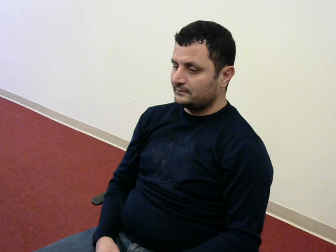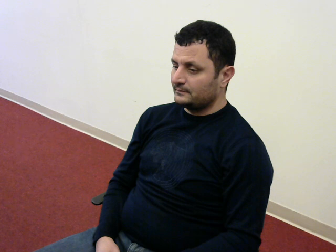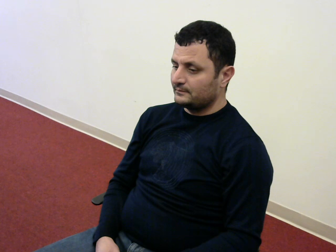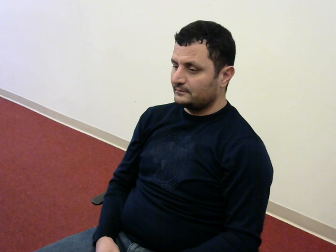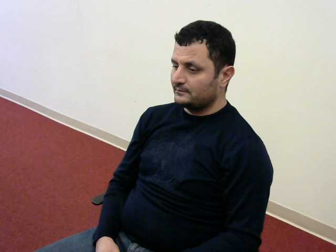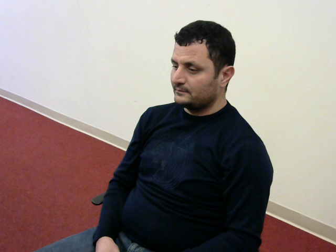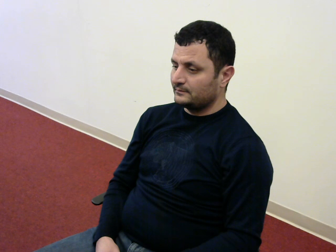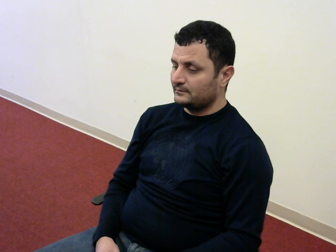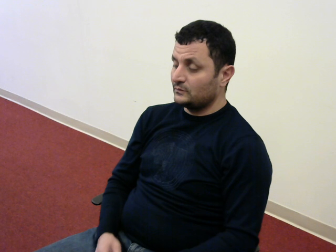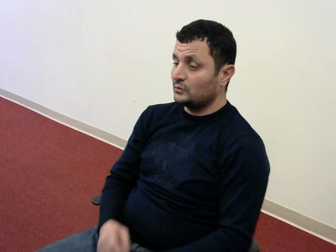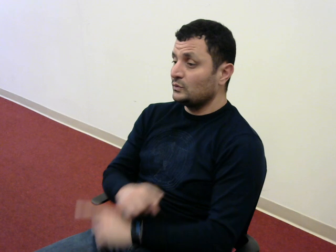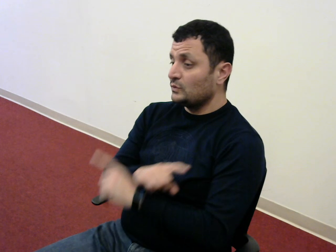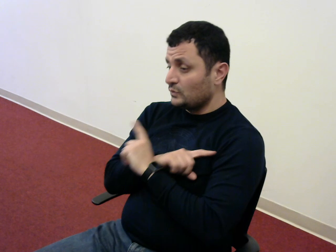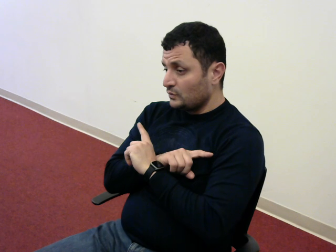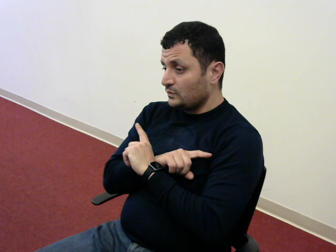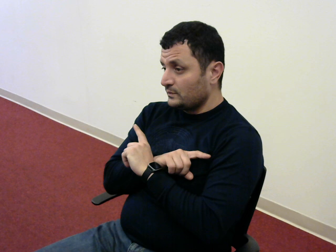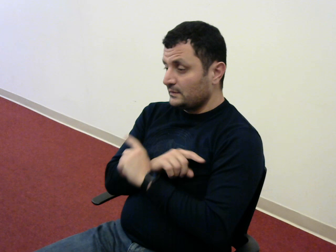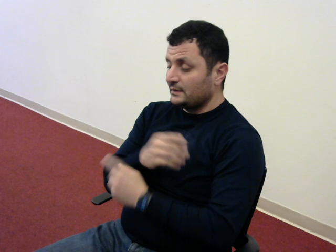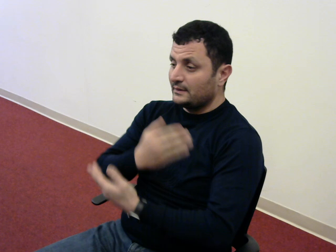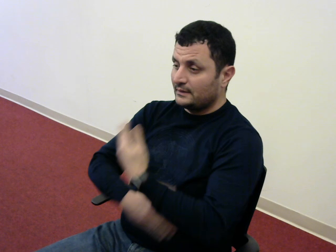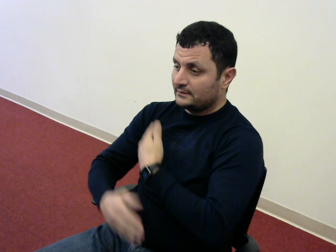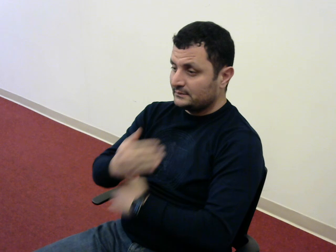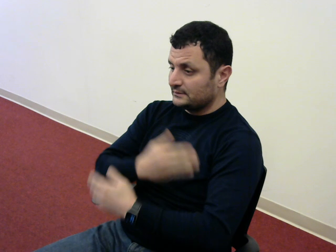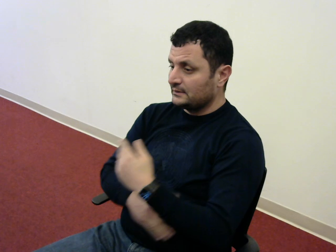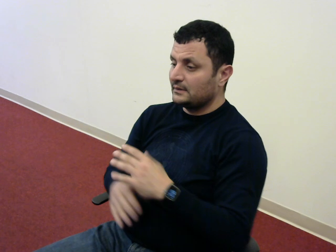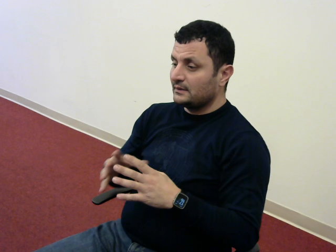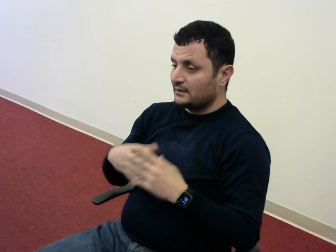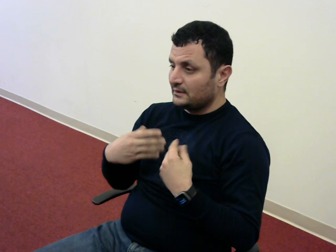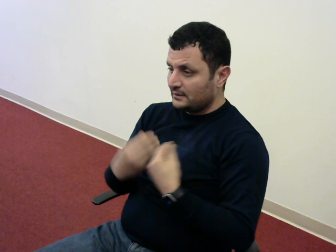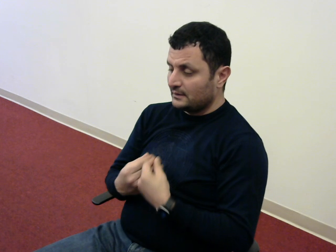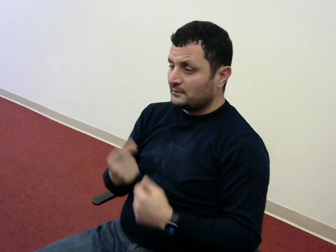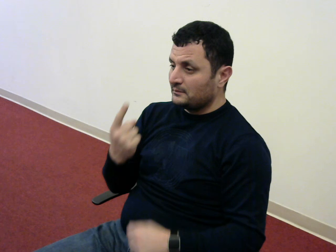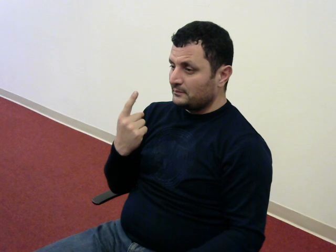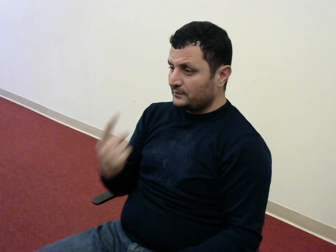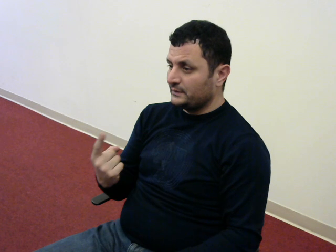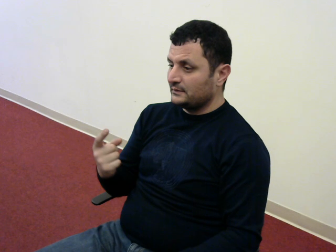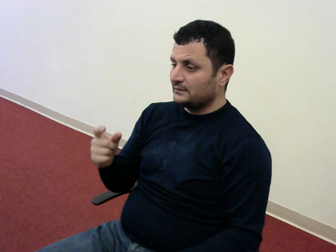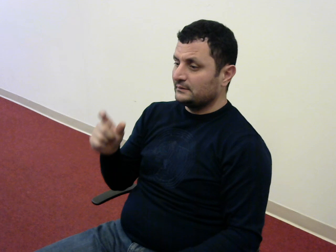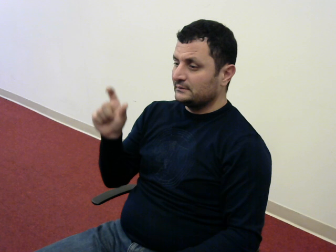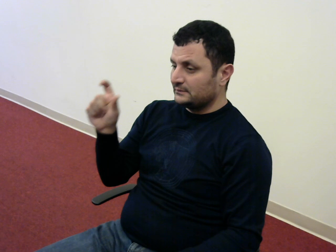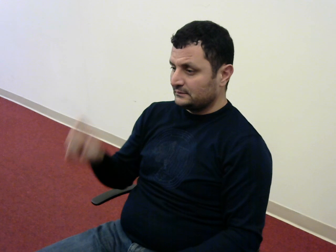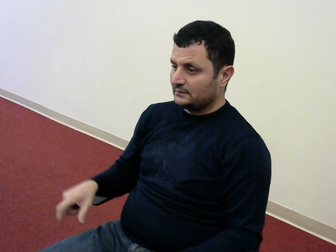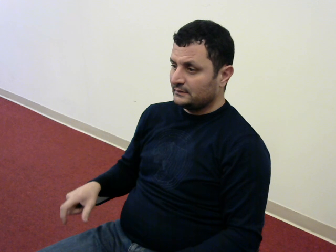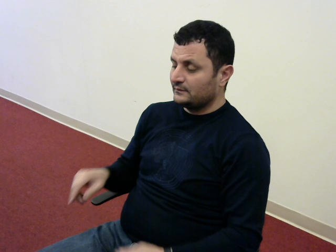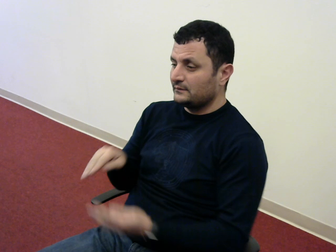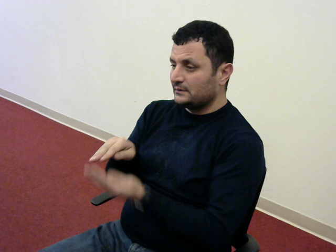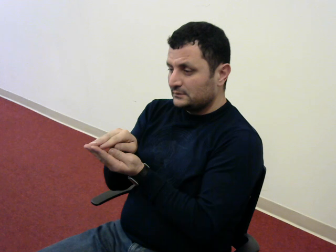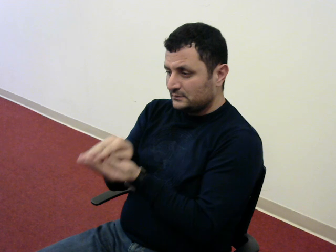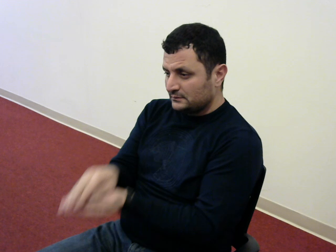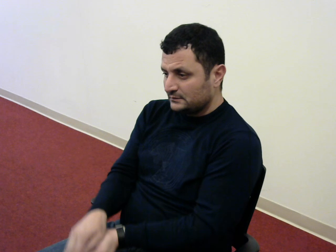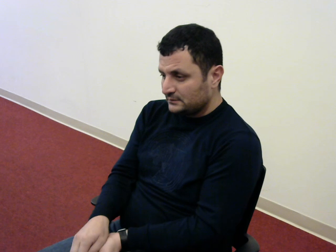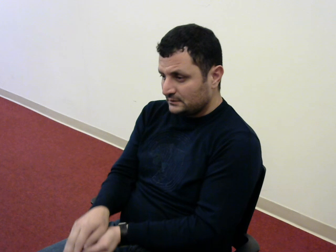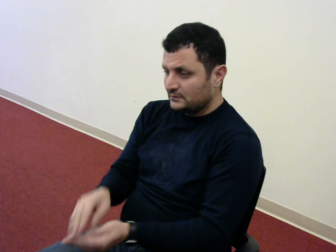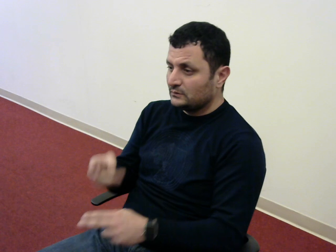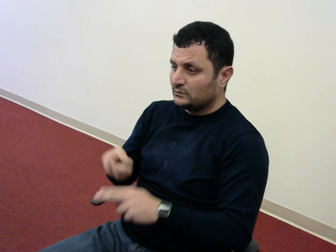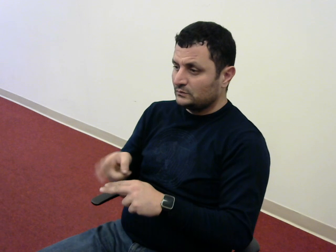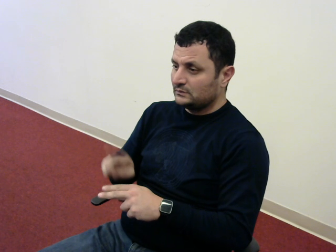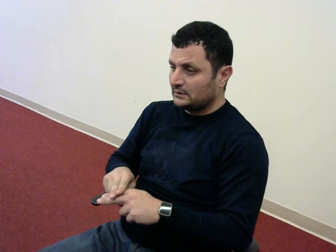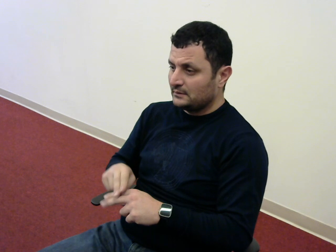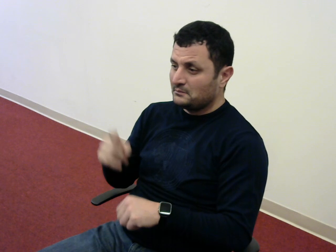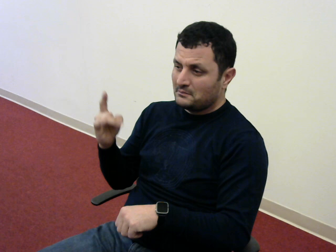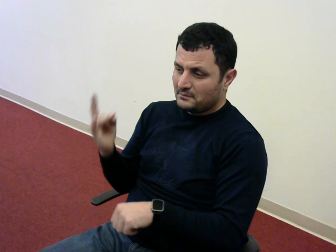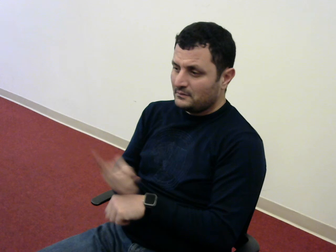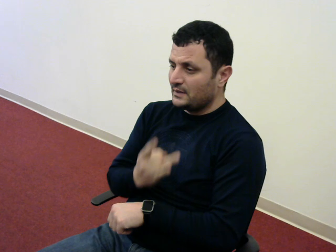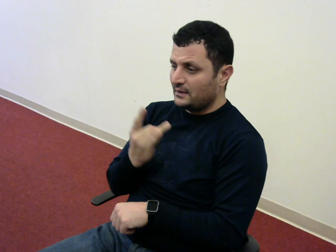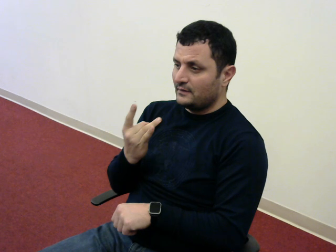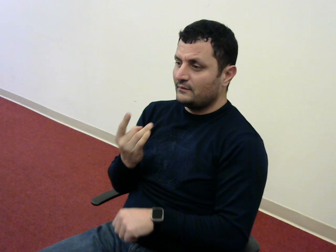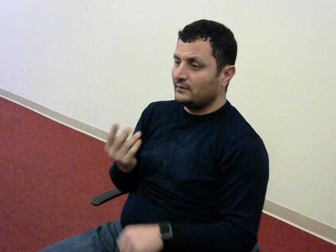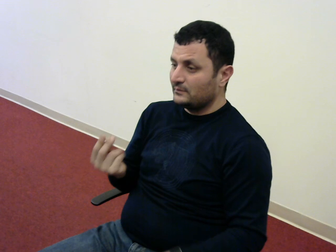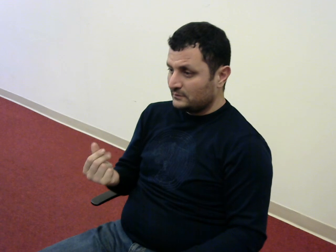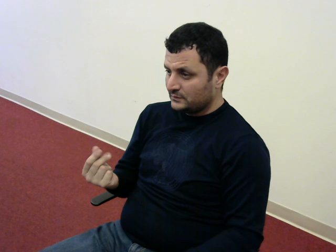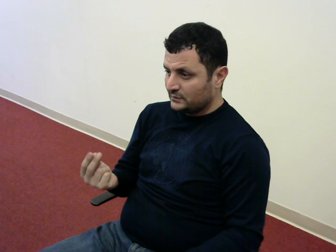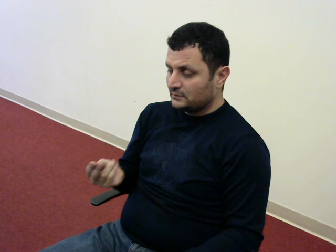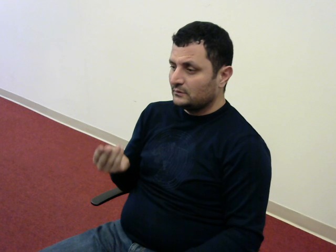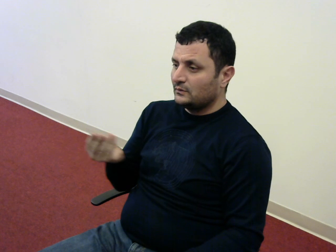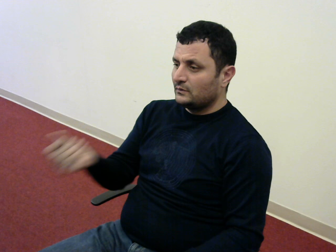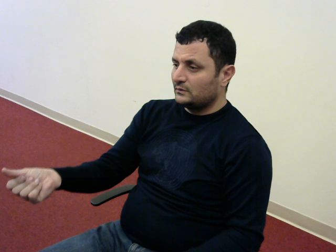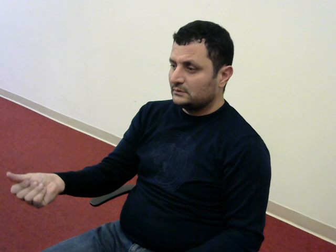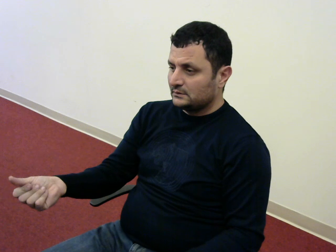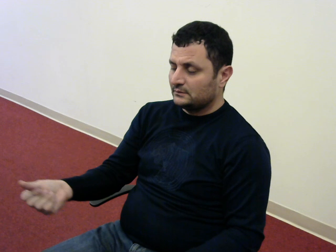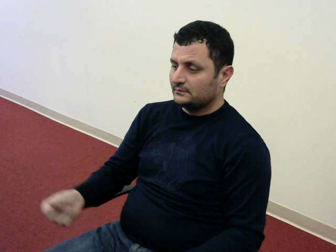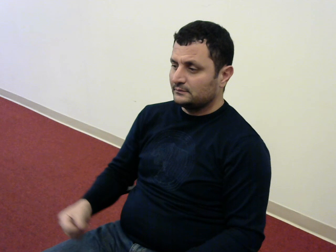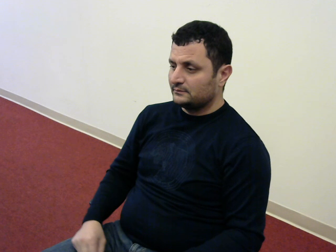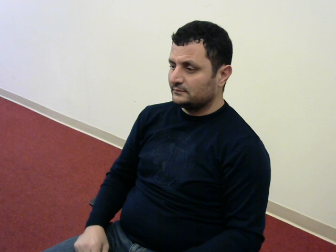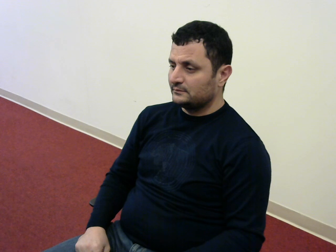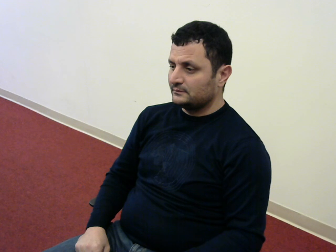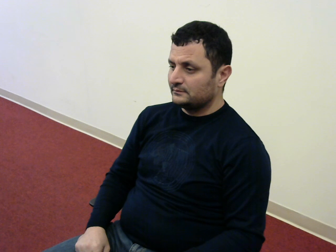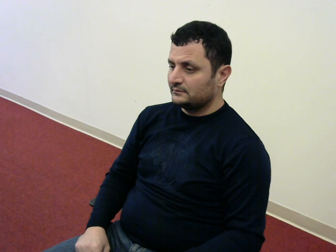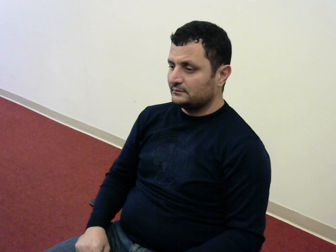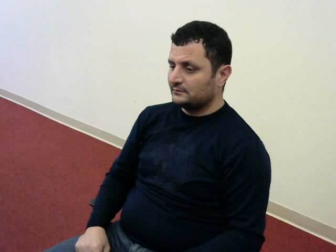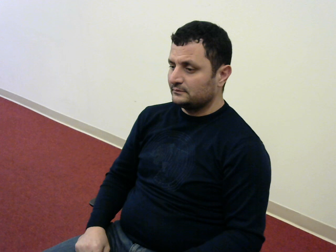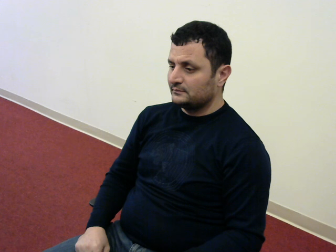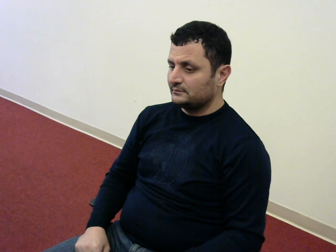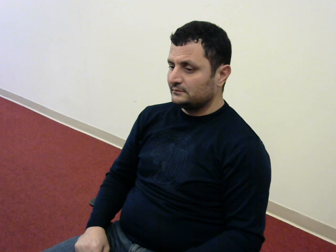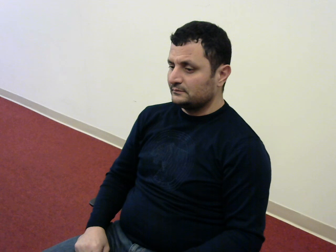Vəfat edən əlilin ailəsindən bir şəxsə dəfn üçün birdəfəlik müavinət ödənilir